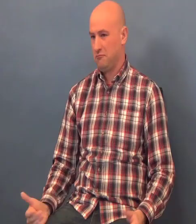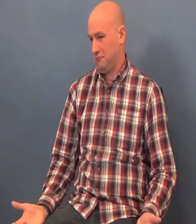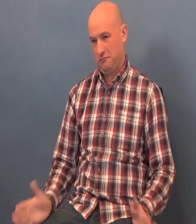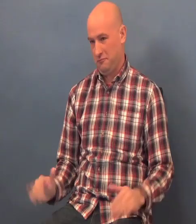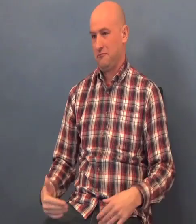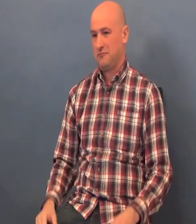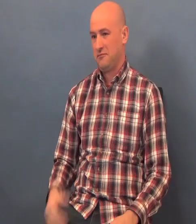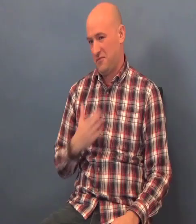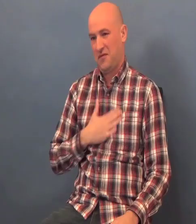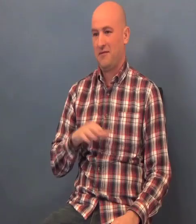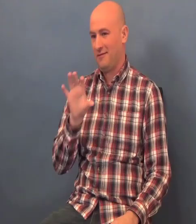Mogę, lubię oglądać.